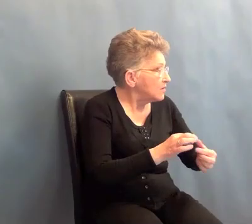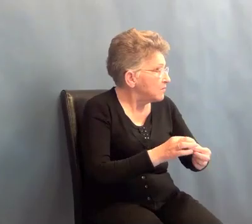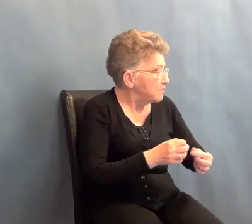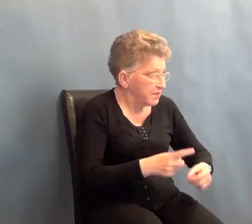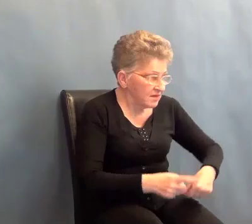Wskazówka.